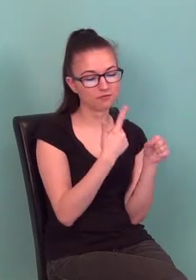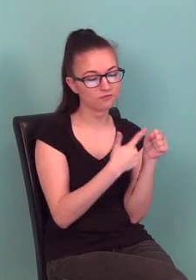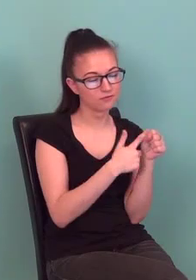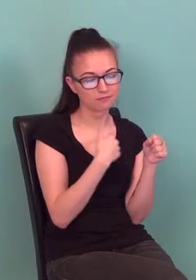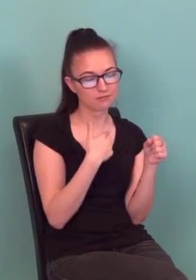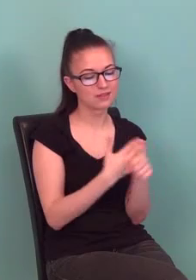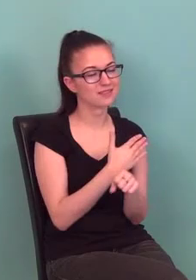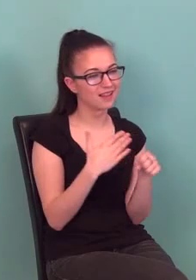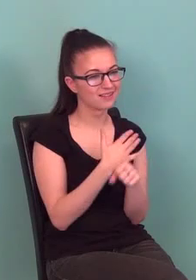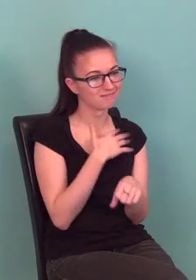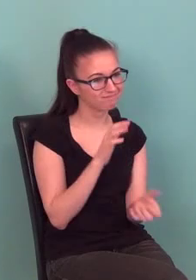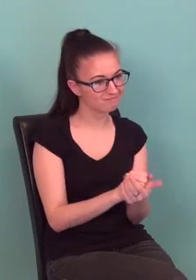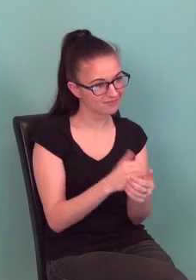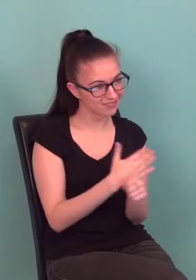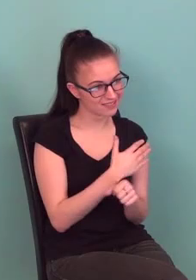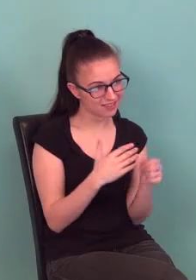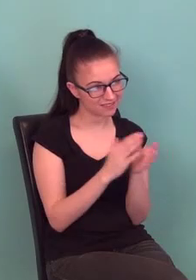Dwudziestego idę na wesele, jestem zajęta z powodu wesela.